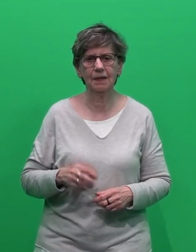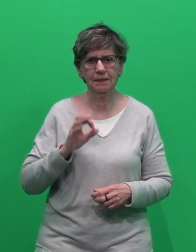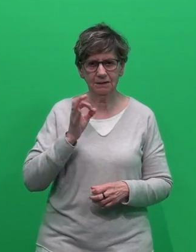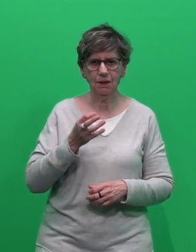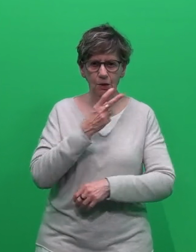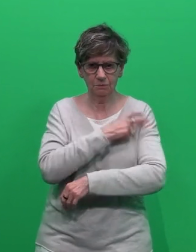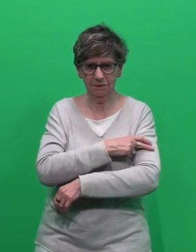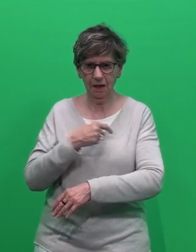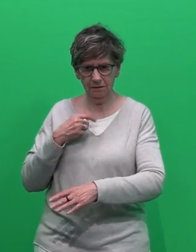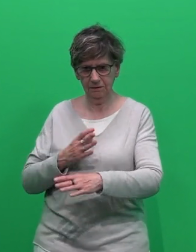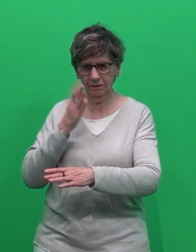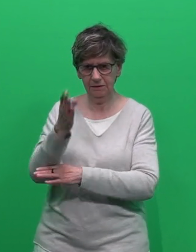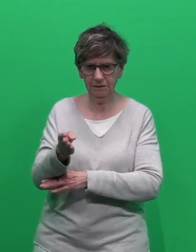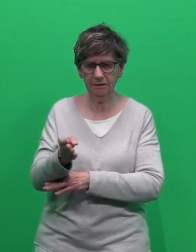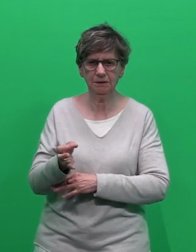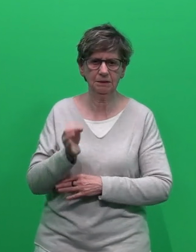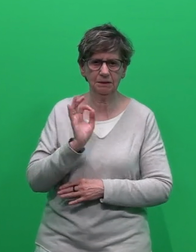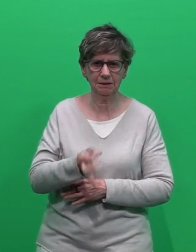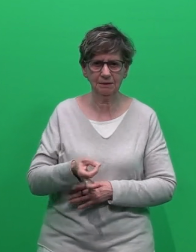Sí, ja he anat a l'hospital, sí.